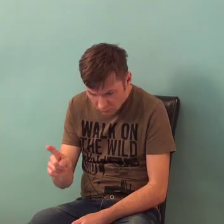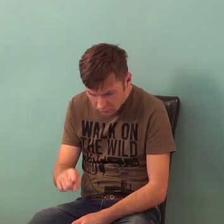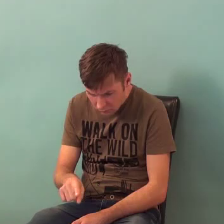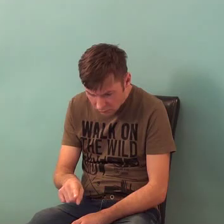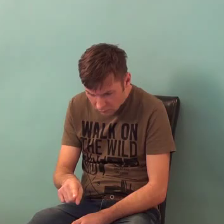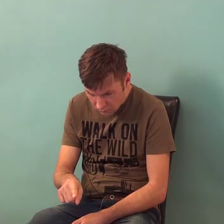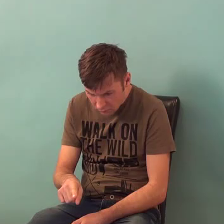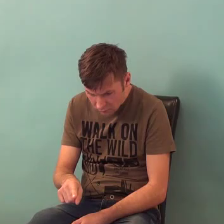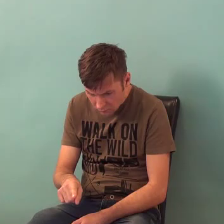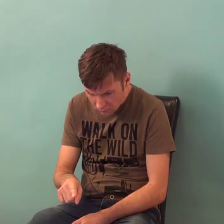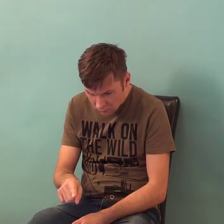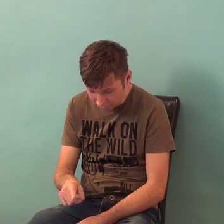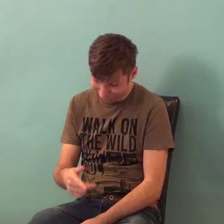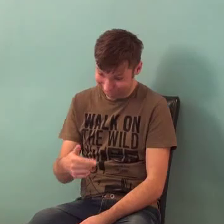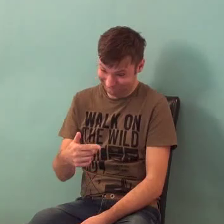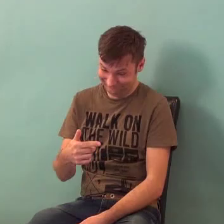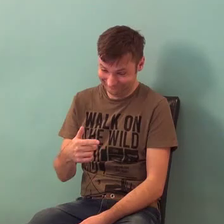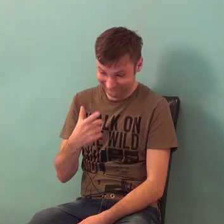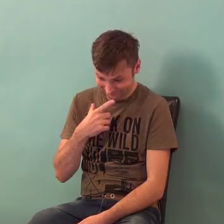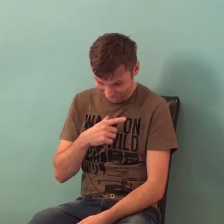To dla mnie?